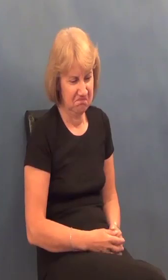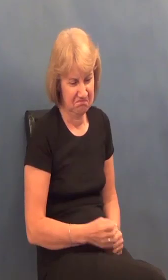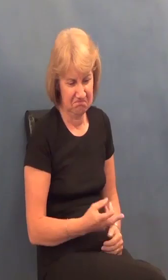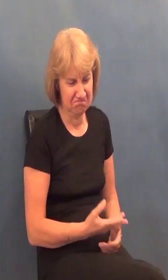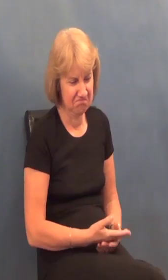Tak, już.